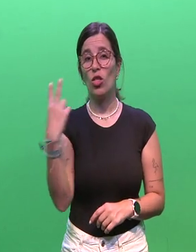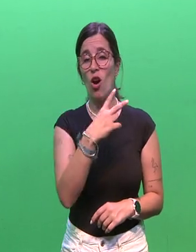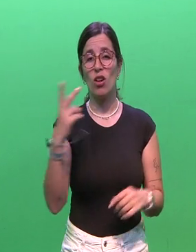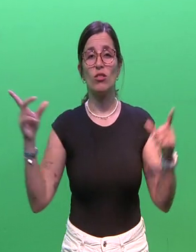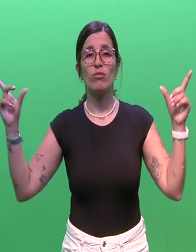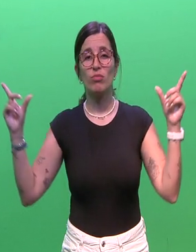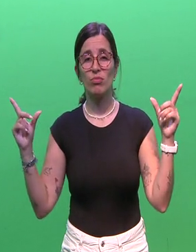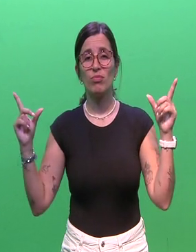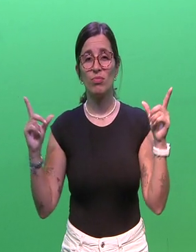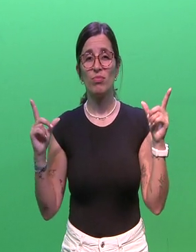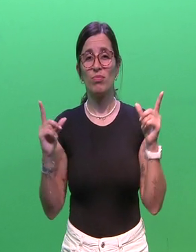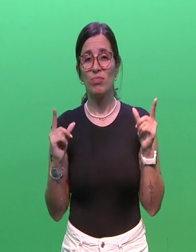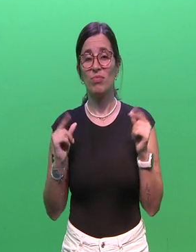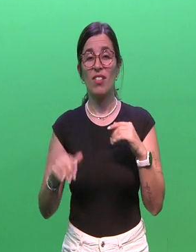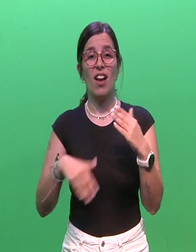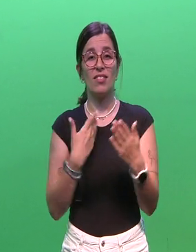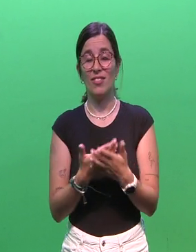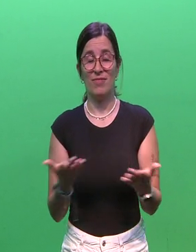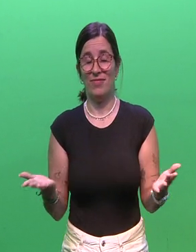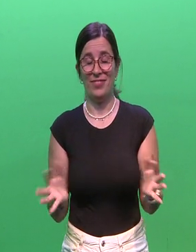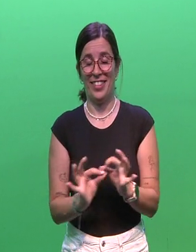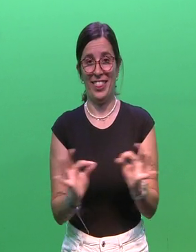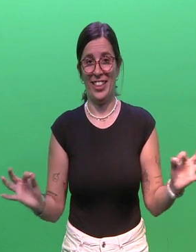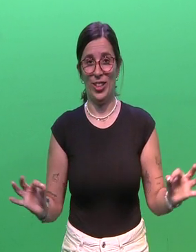He anat perdent audició de les dues orelles, fins ara, que no hi sento.